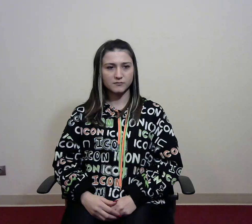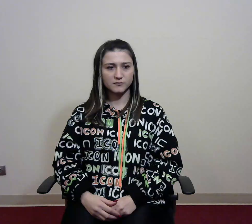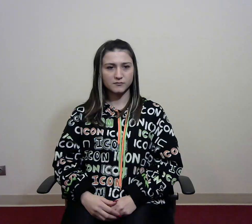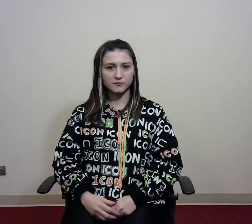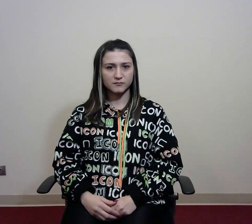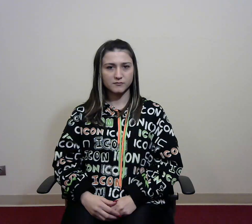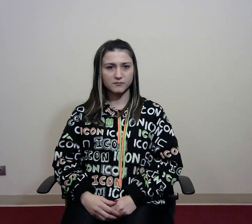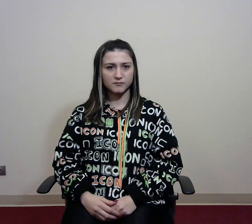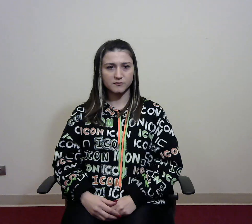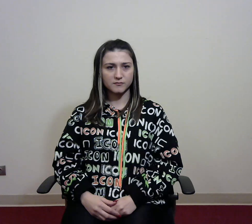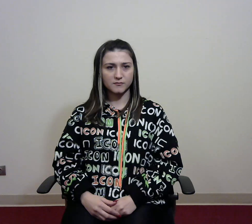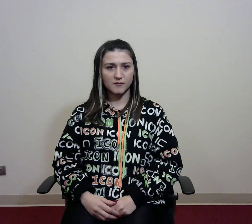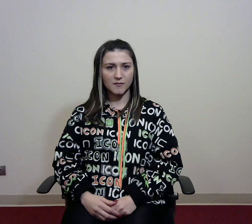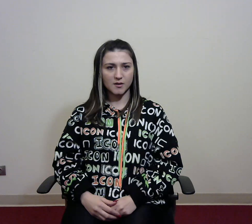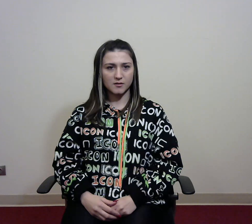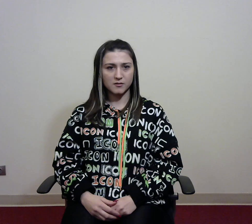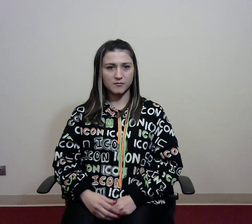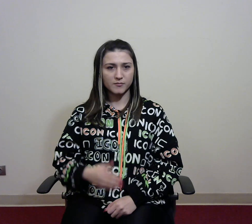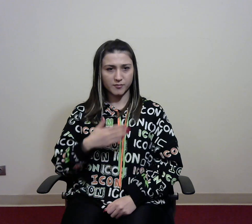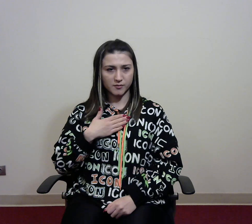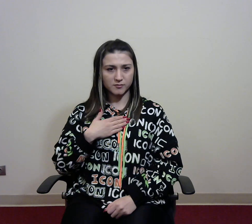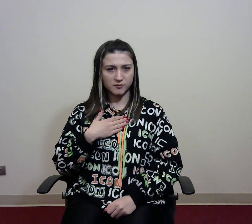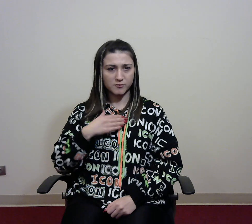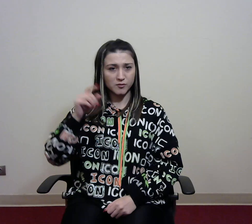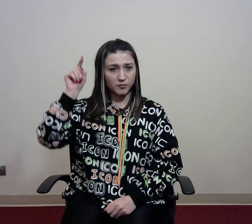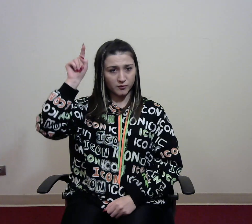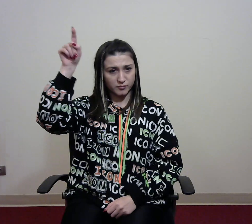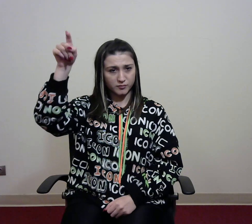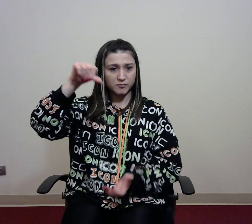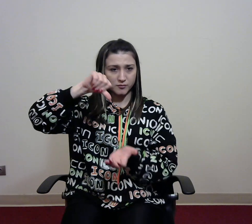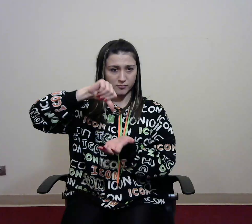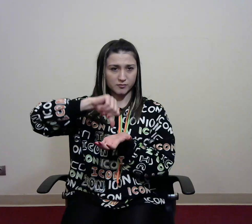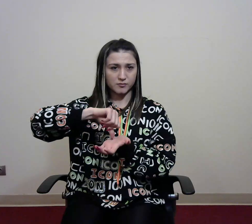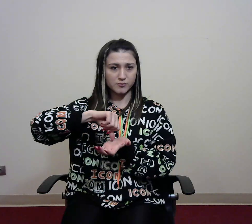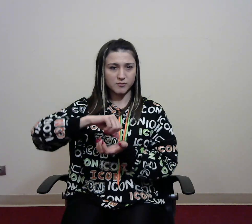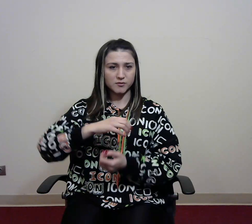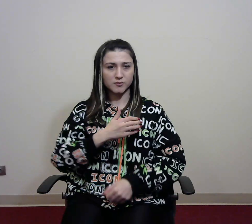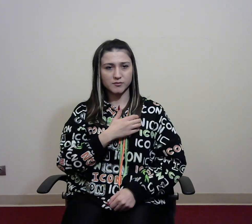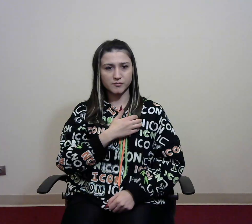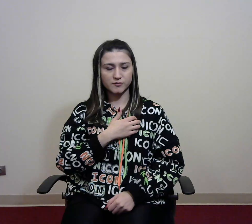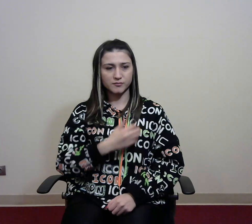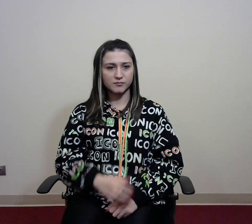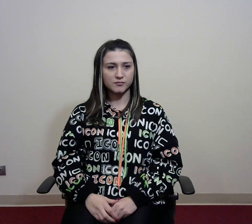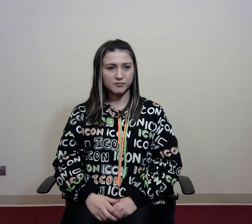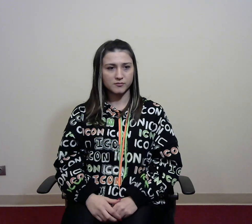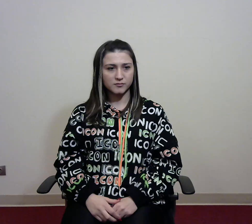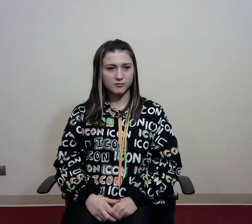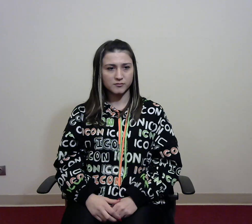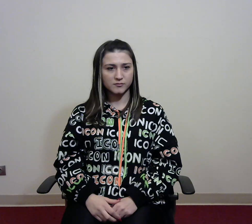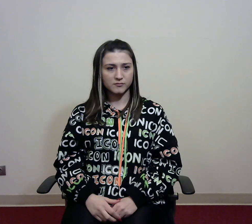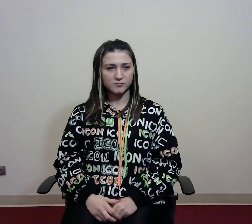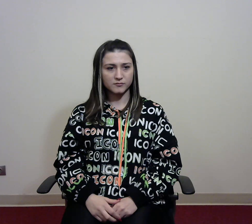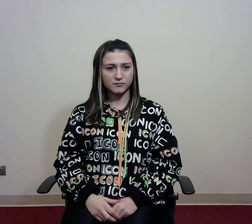Mən orda olmaq istəyərdim